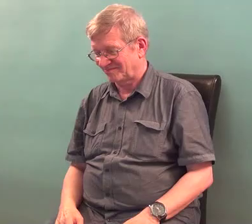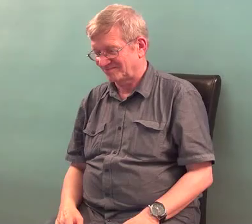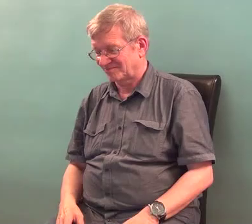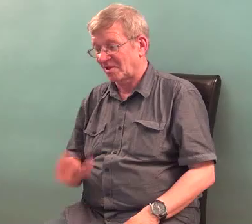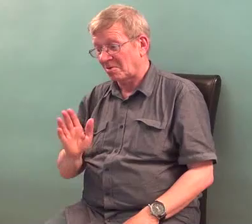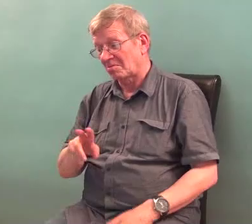Potem następny.